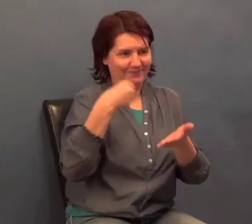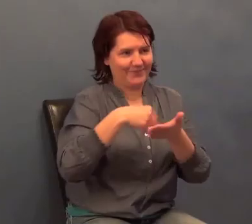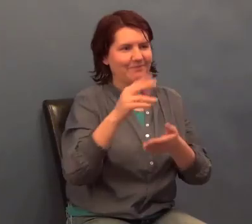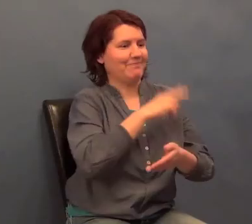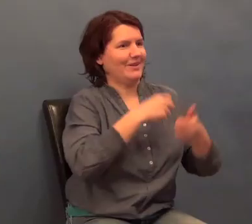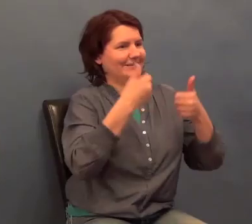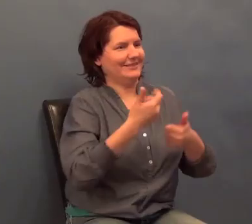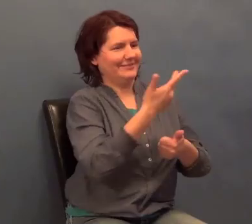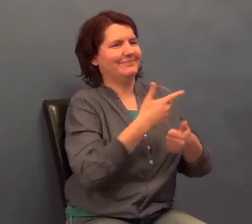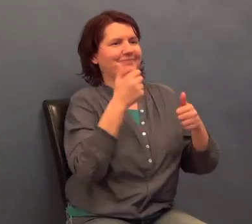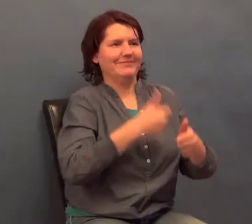Policjant stoi obok, wszyscy troje stoją obok siebie.